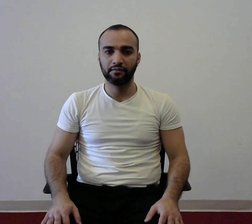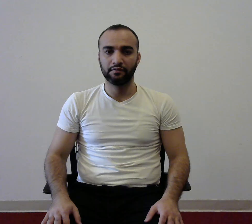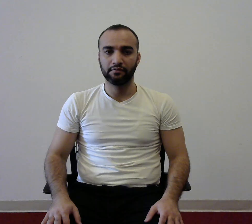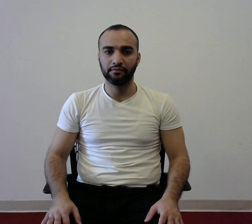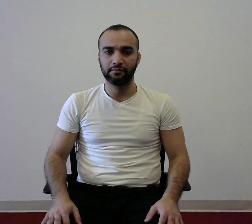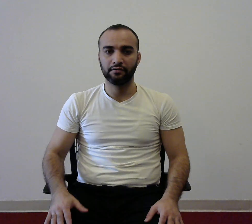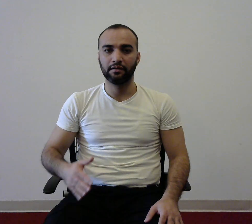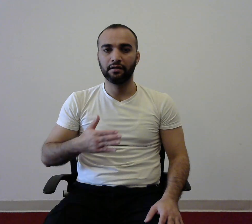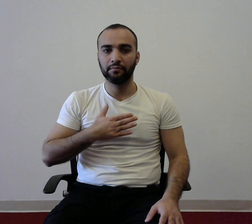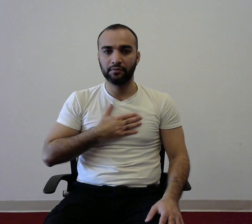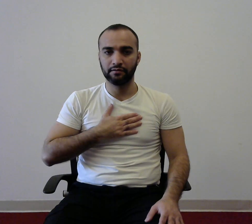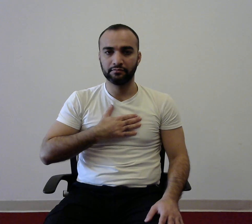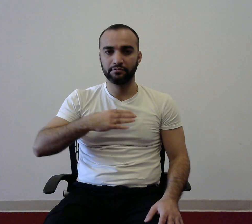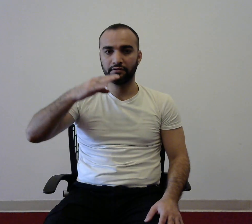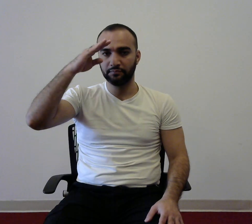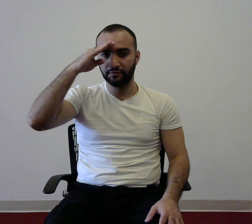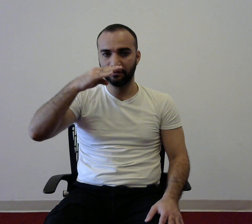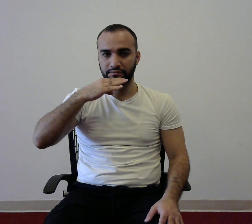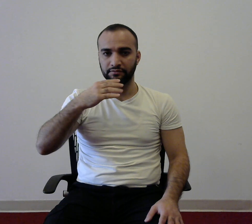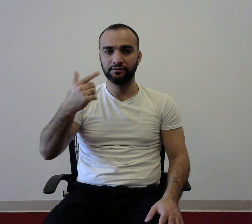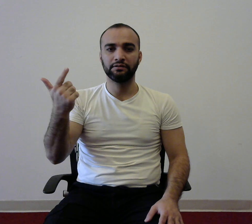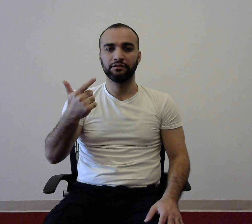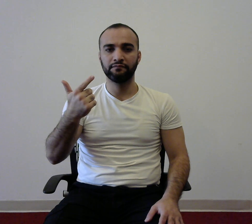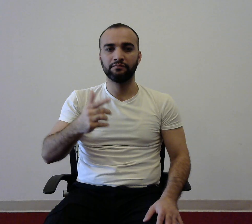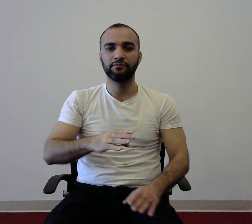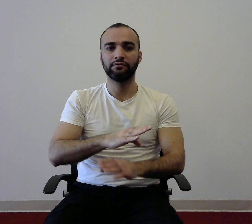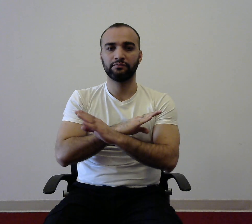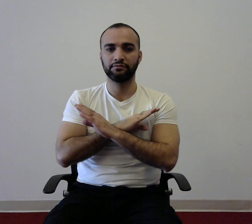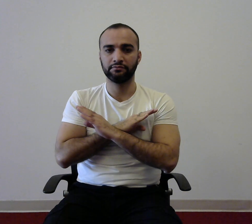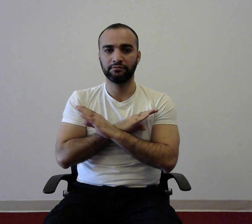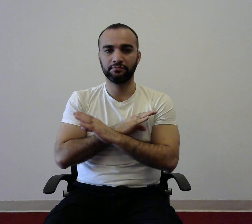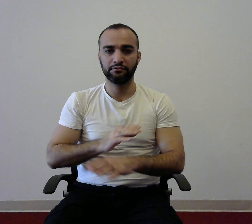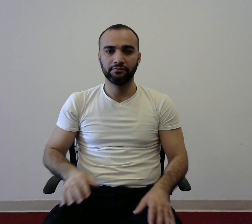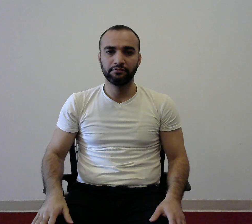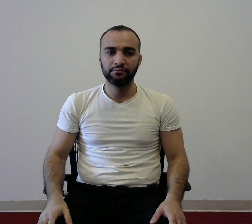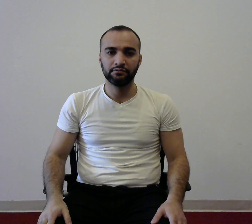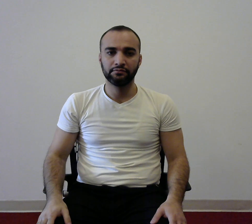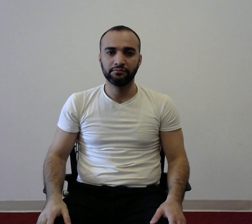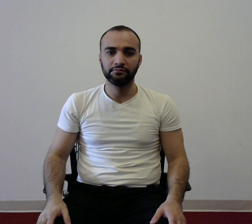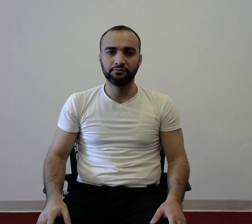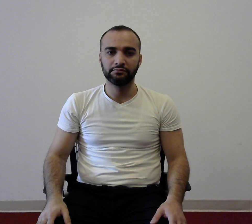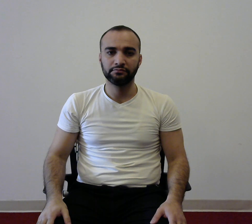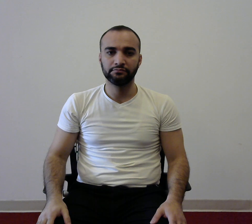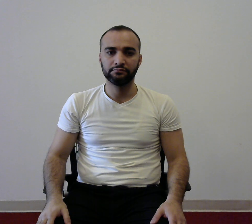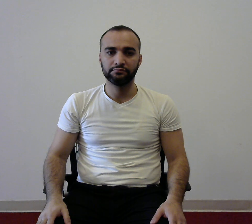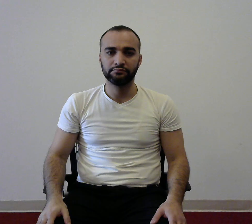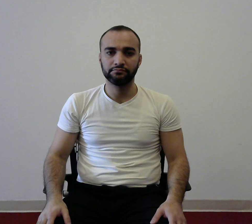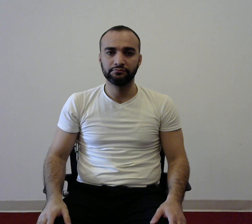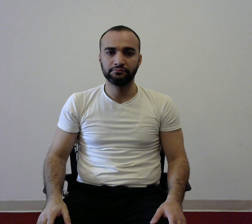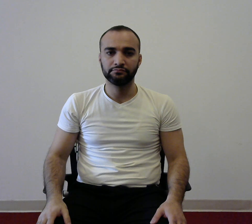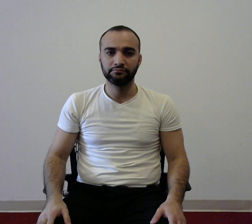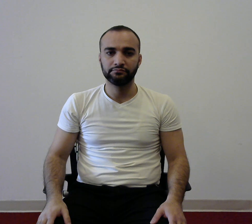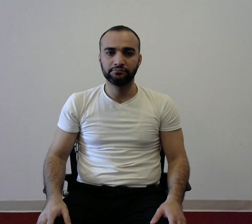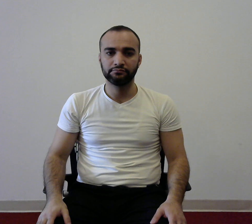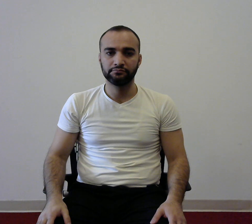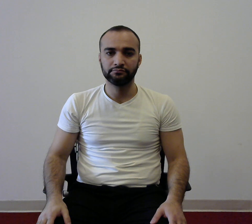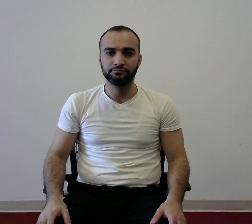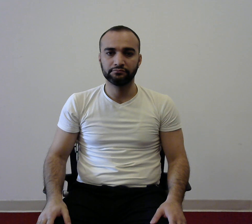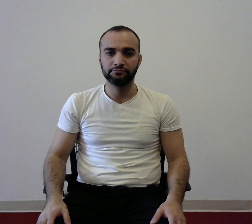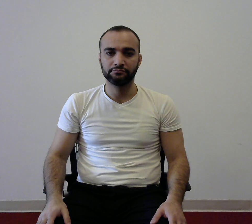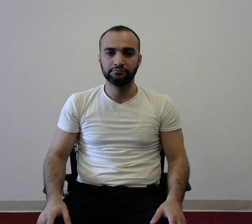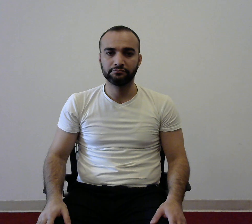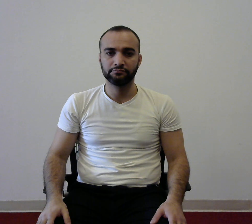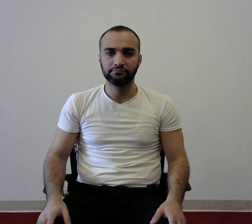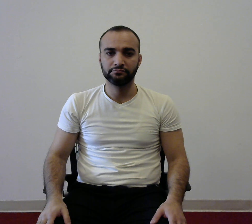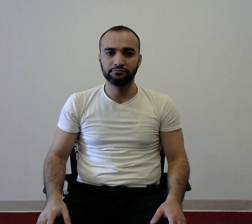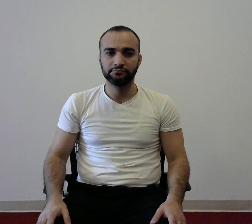Mənim qayınatam rəhmətə gedib